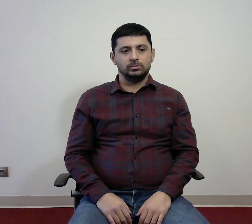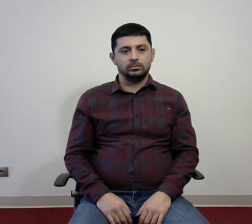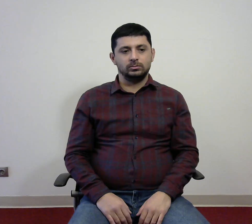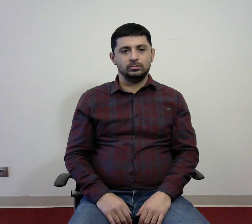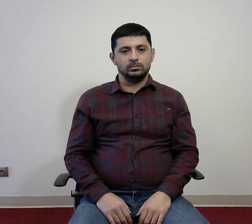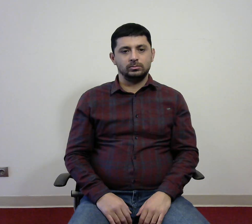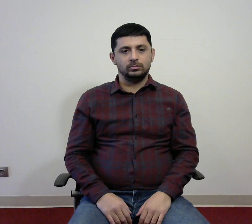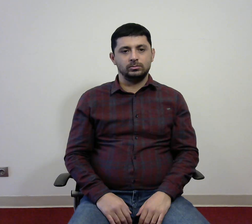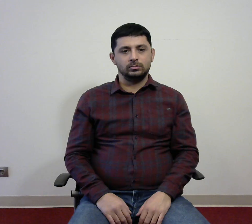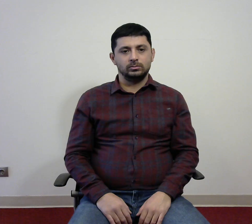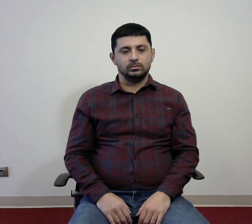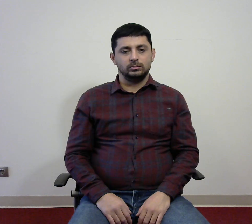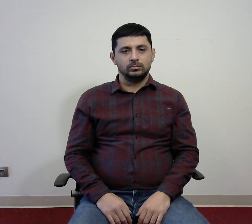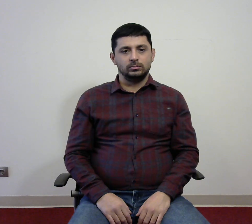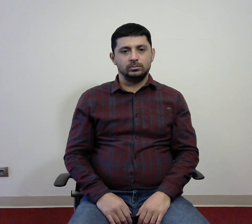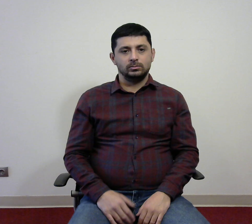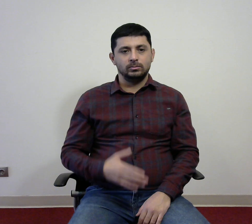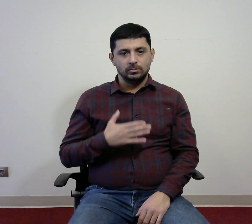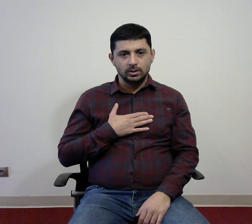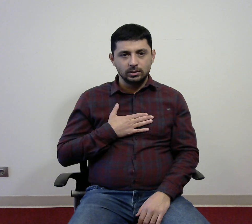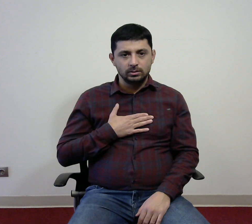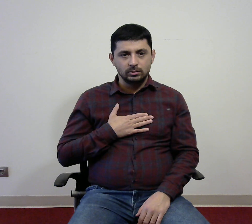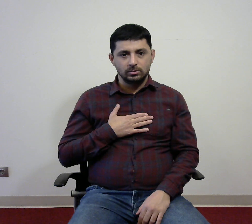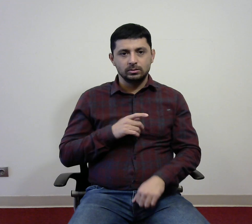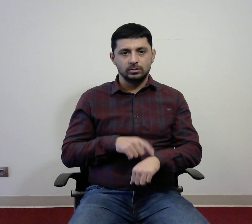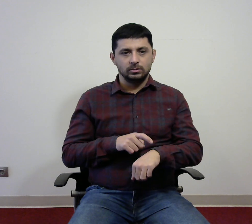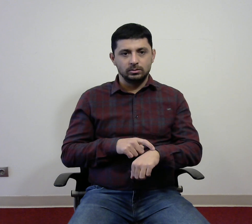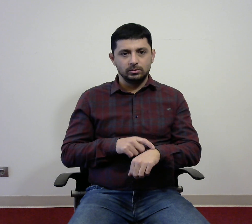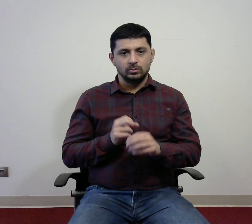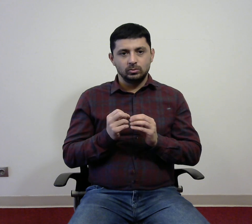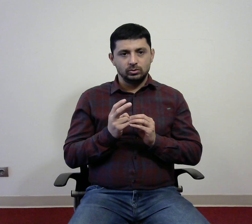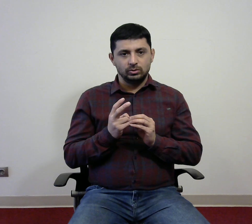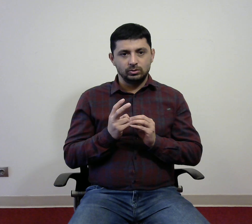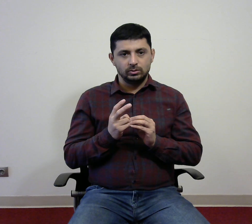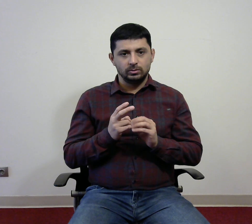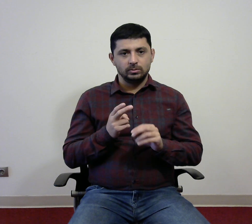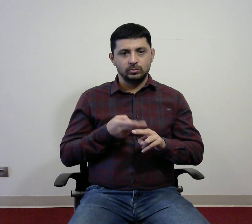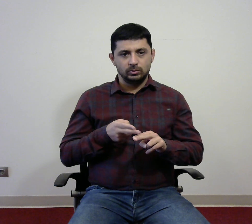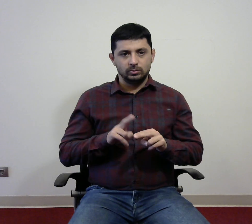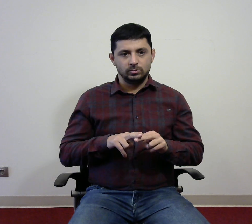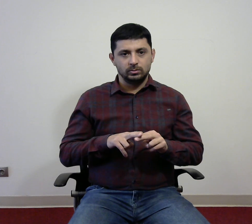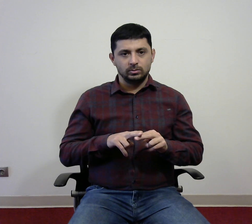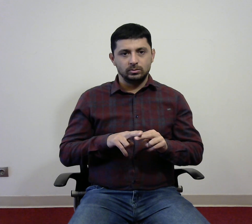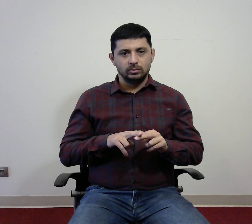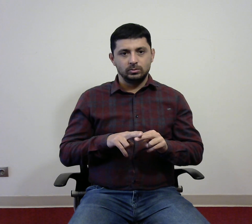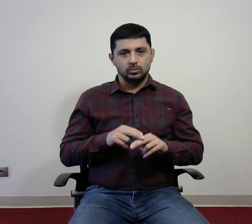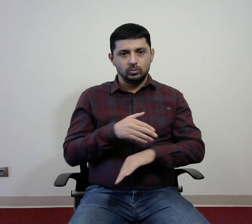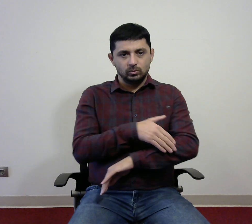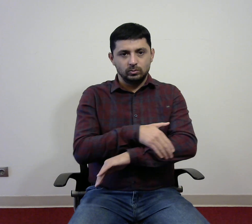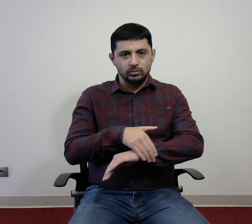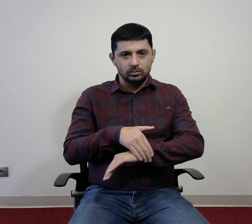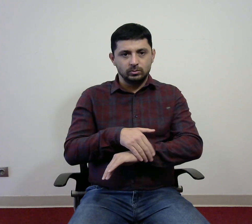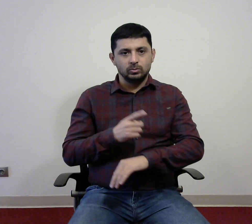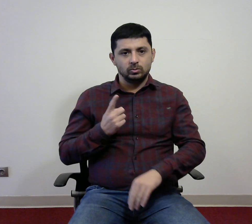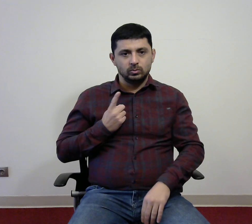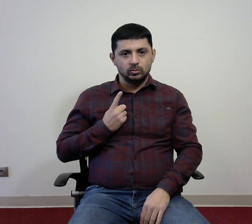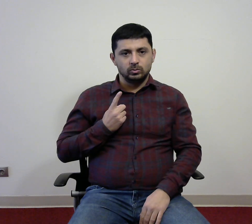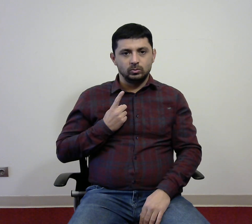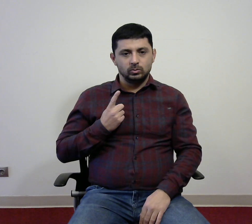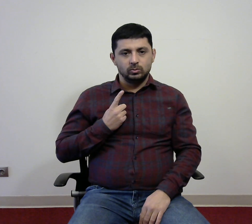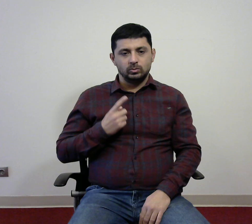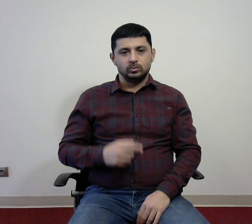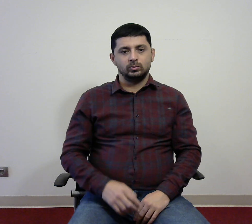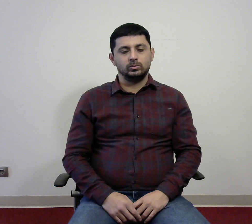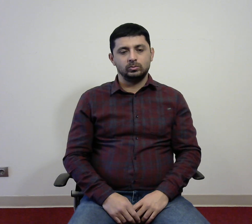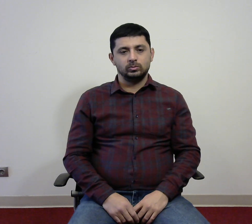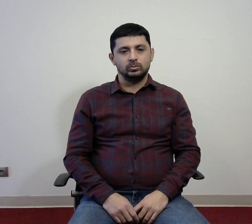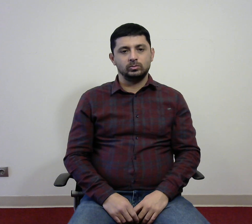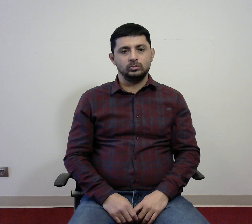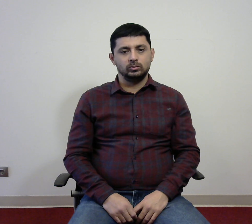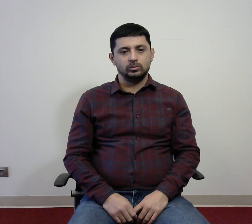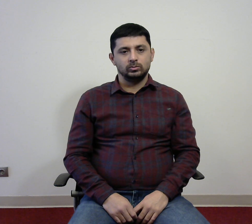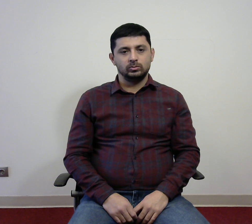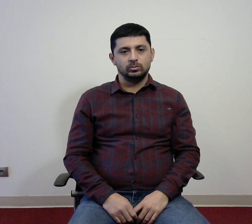Mən saat 12-də bu ünvanda olmalıyam